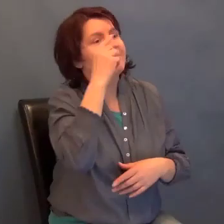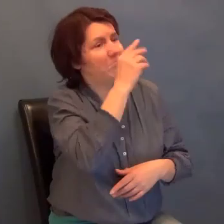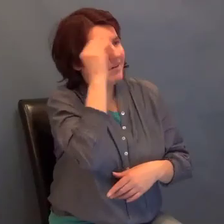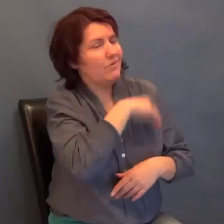Myślałam.